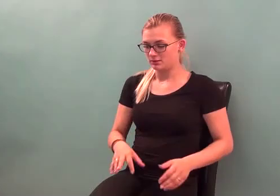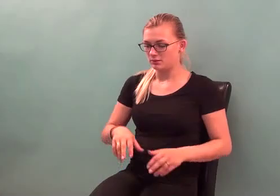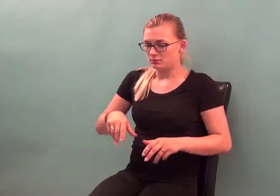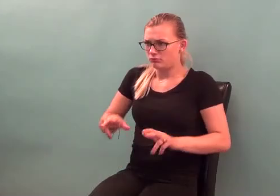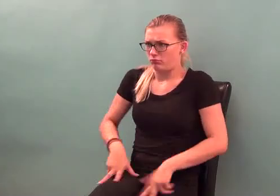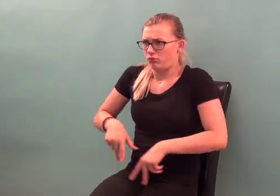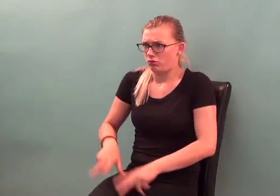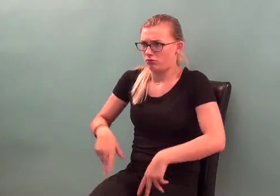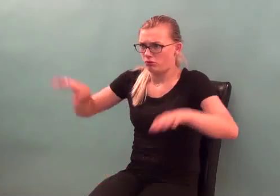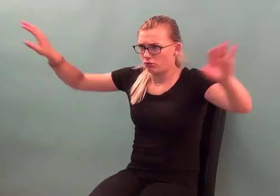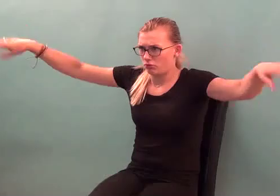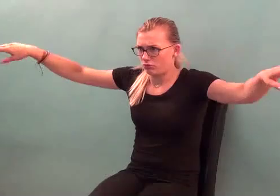Skacze w tym kombinezonie, macha rękami.